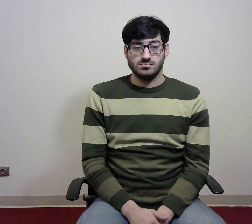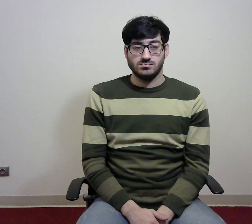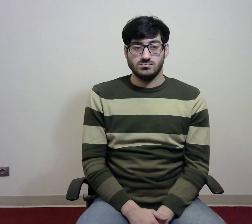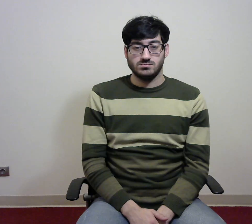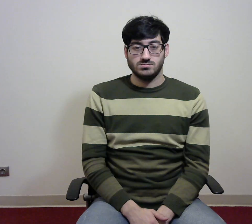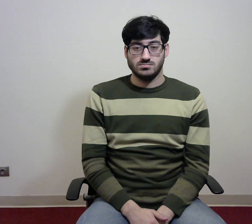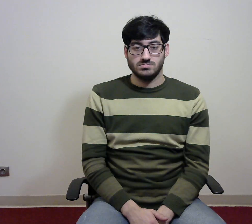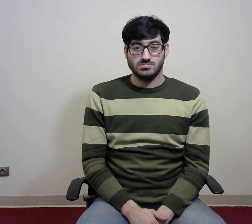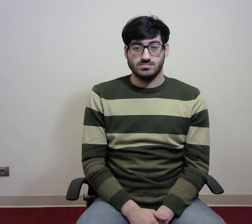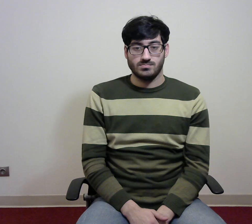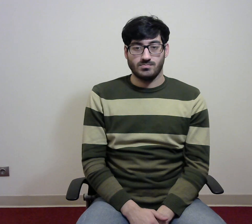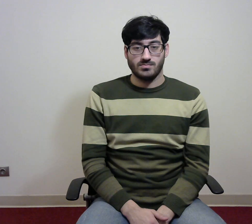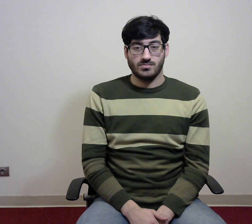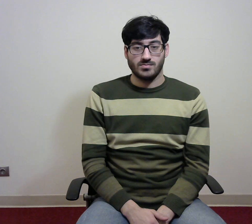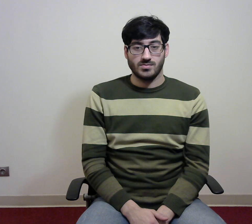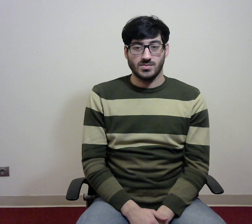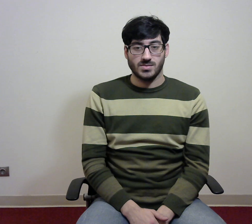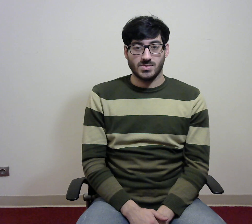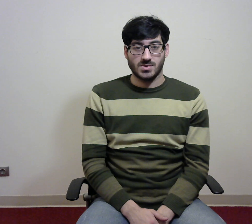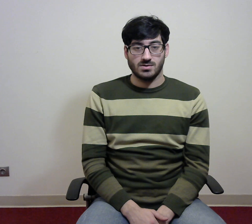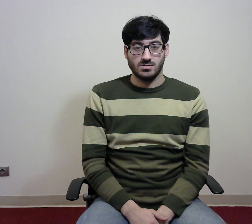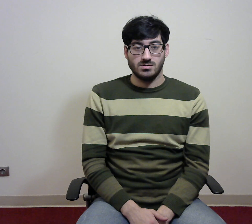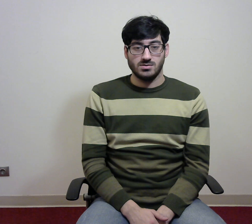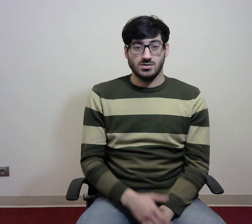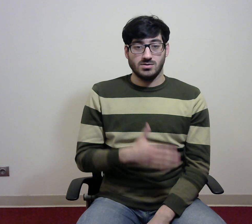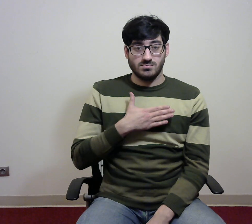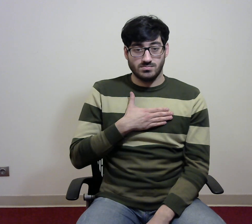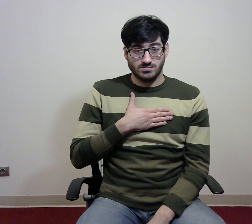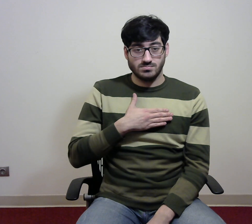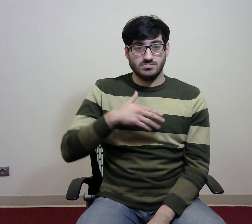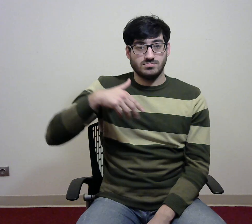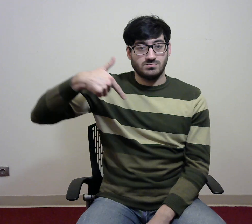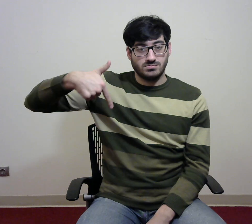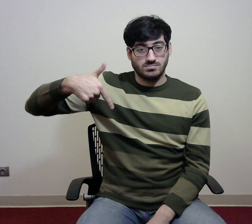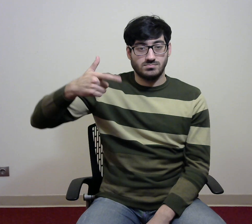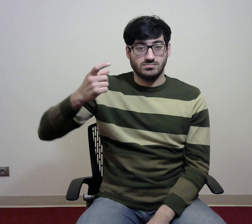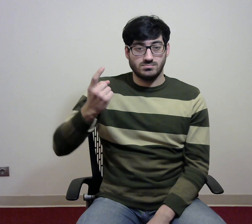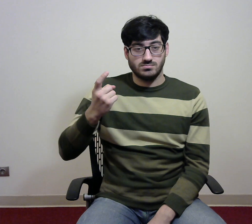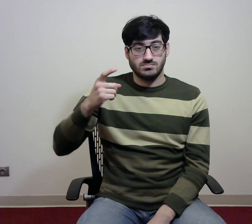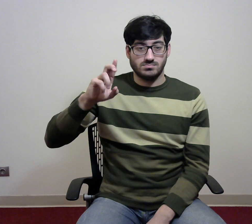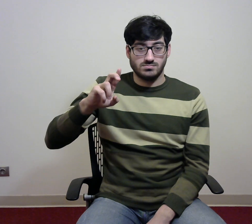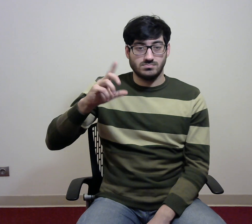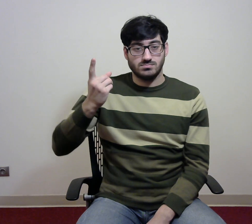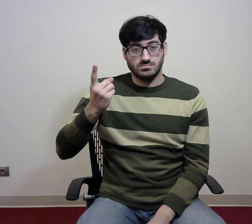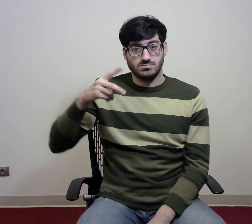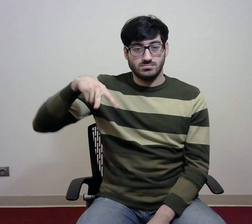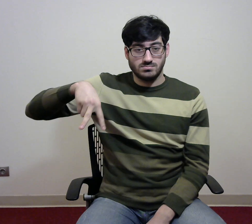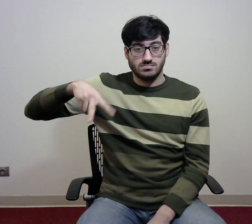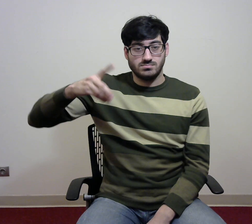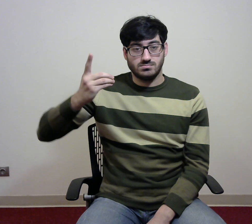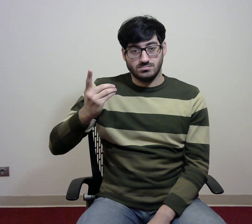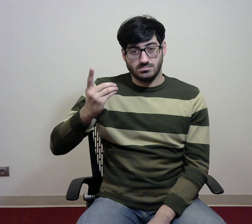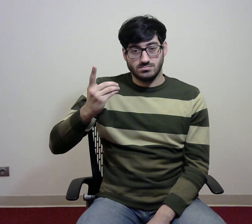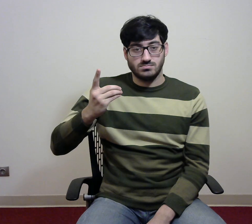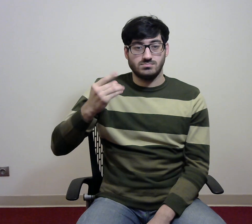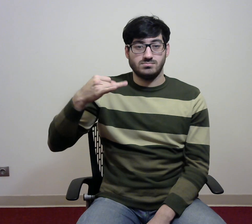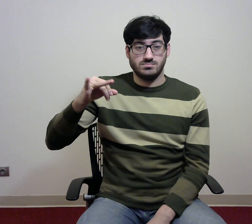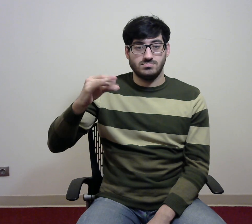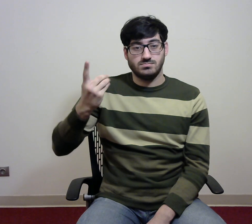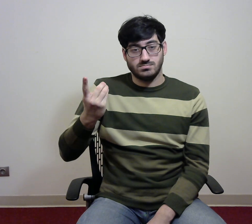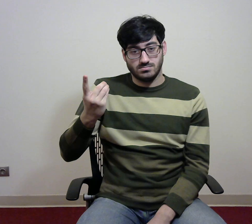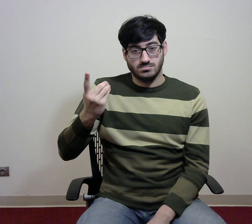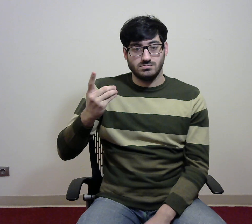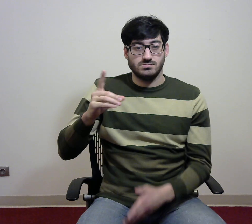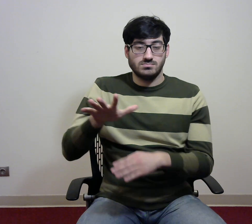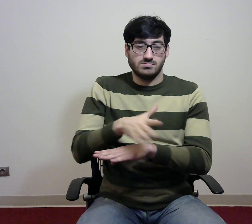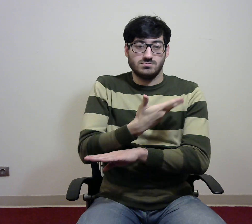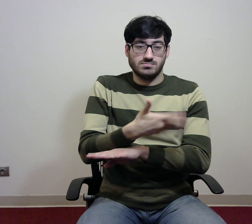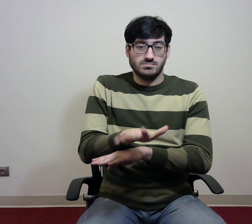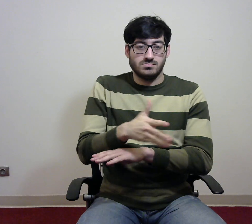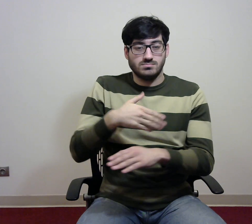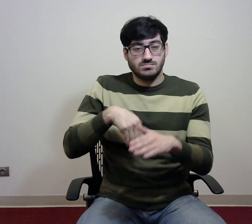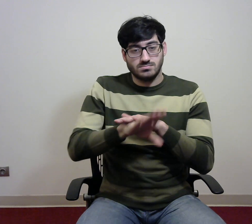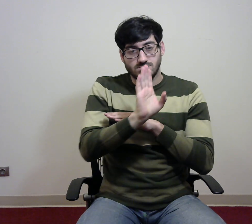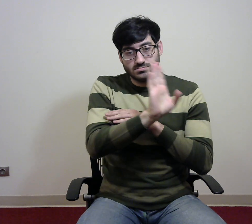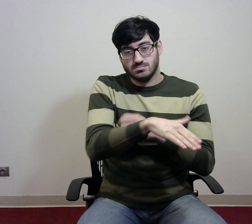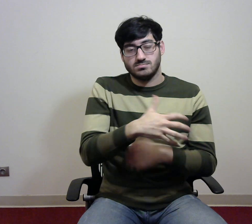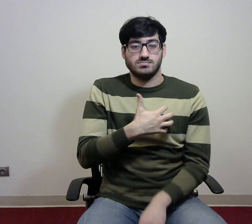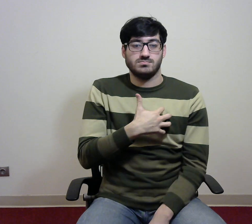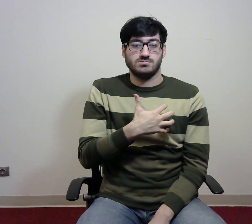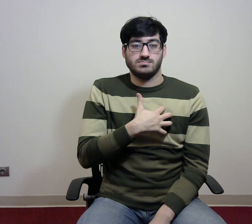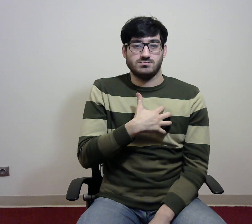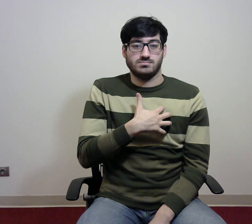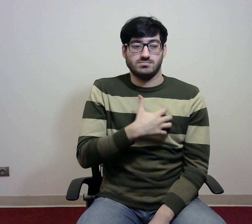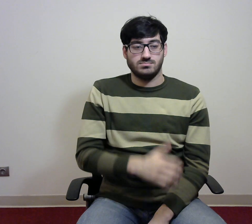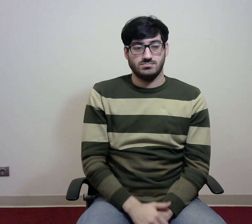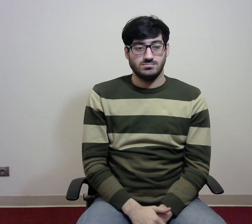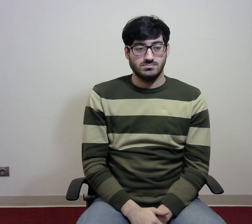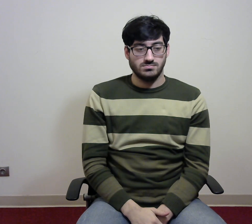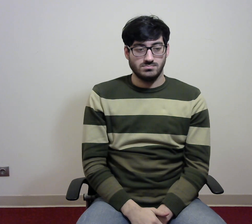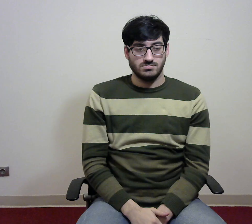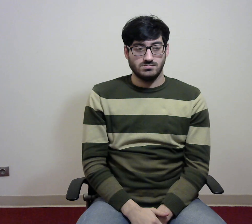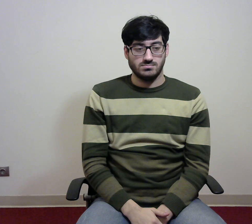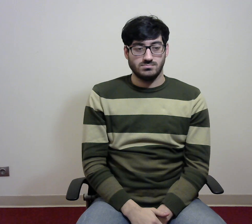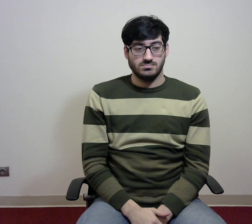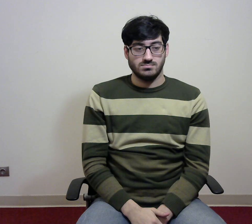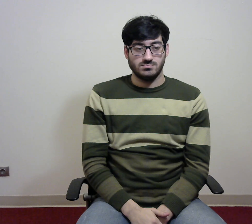Mən Qəbələyə gəzməyə getmək istəyirəm